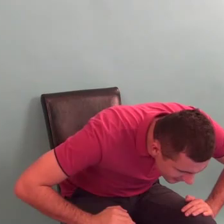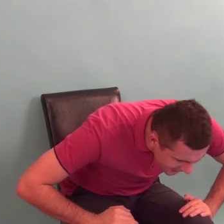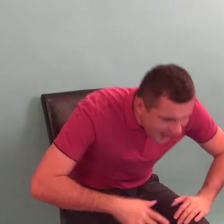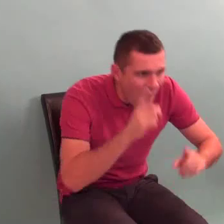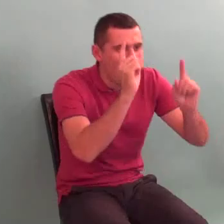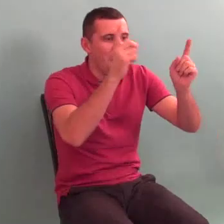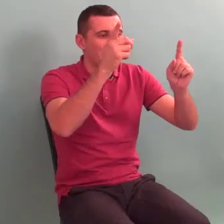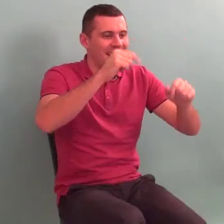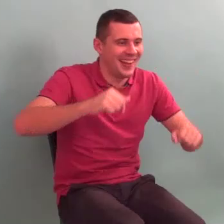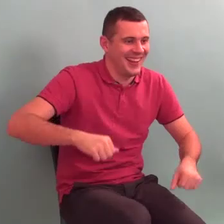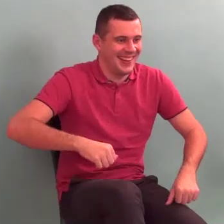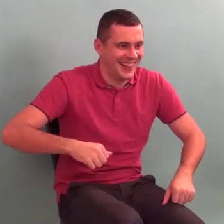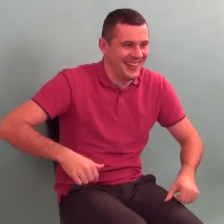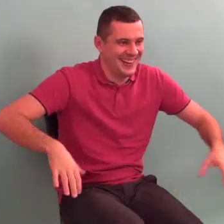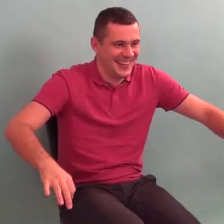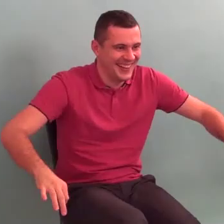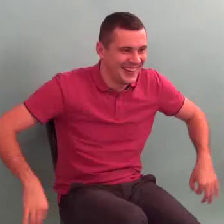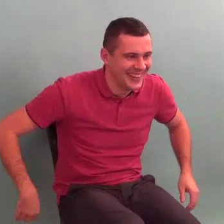Uwaga, pojazd na czterech kołach.